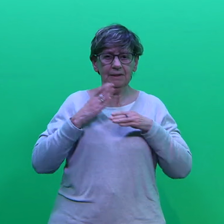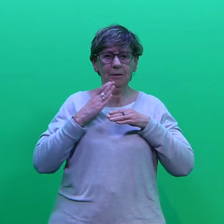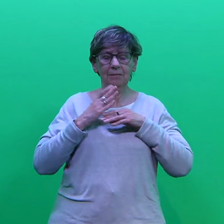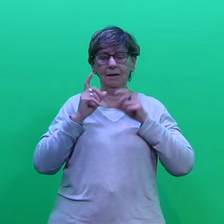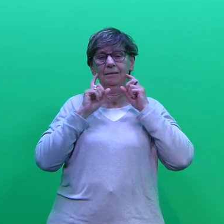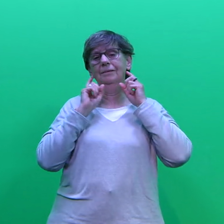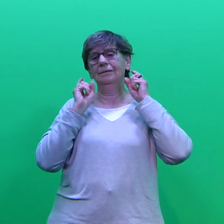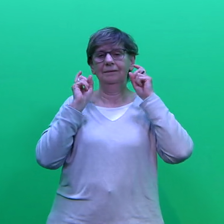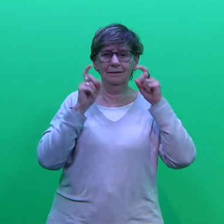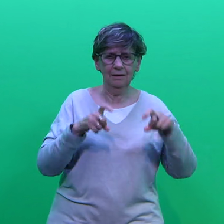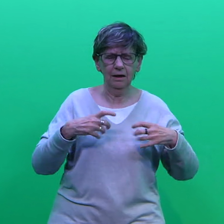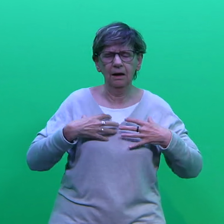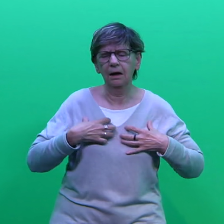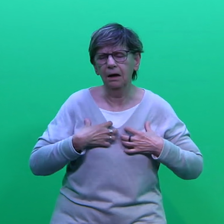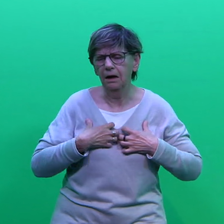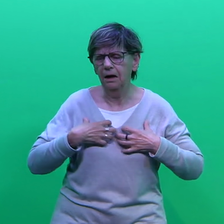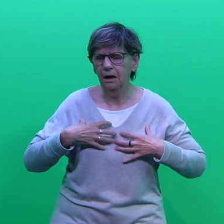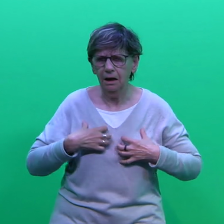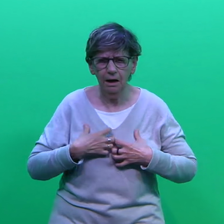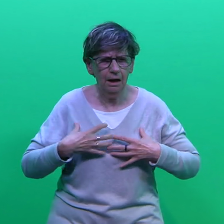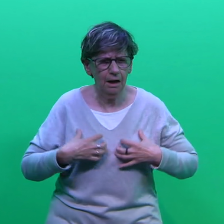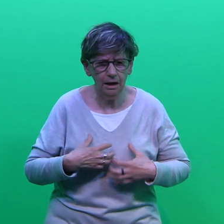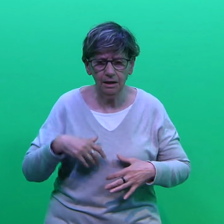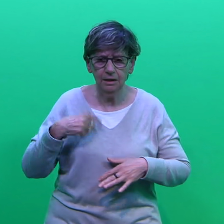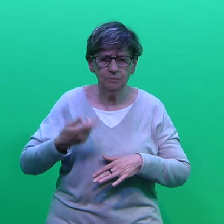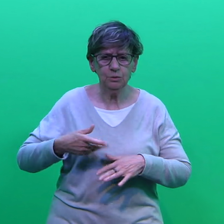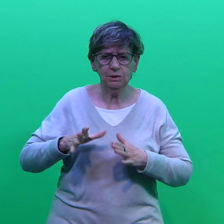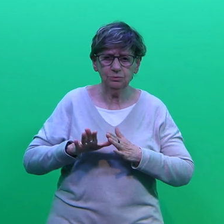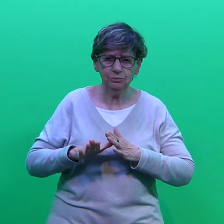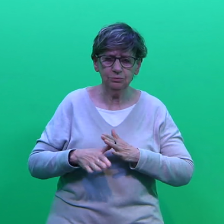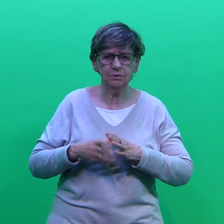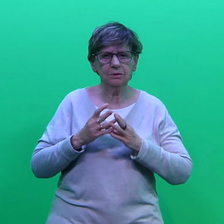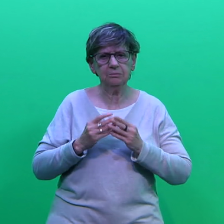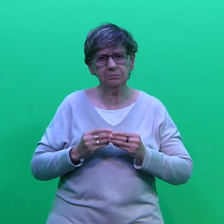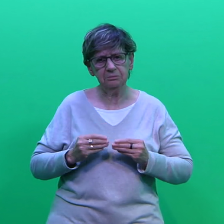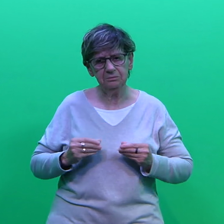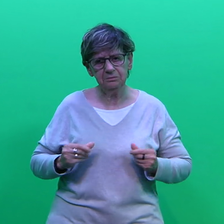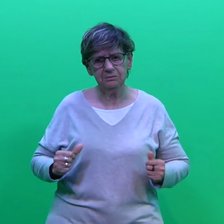Sempre, quan em llevo, sento pressió als pulmons, però després, més tard, va desapareixent.